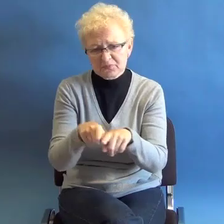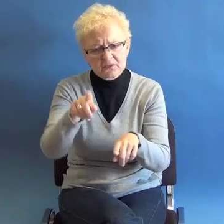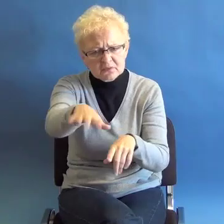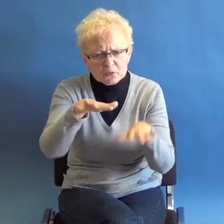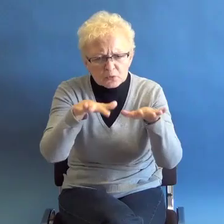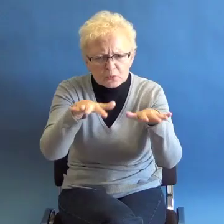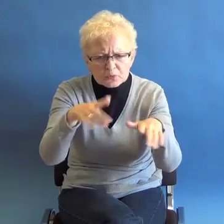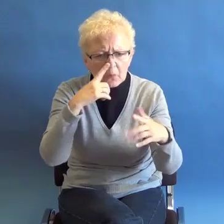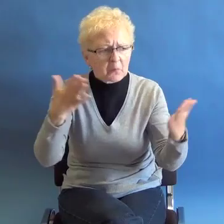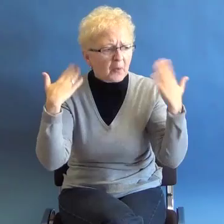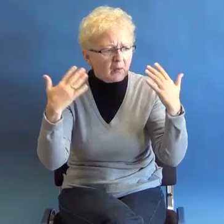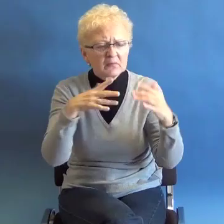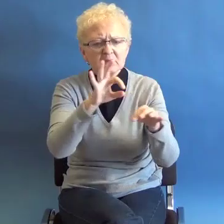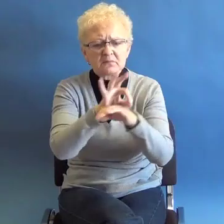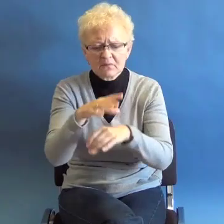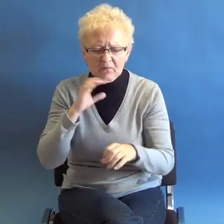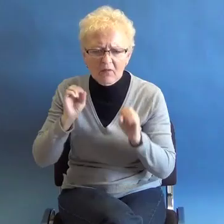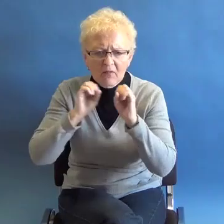Widziałam dużo razy w parku, że ktoś kogoś popychał do wody.